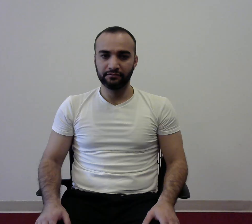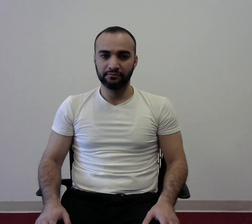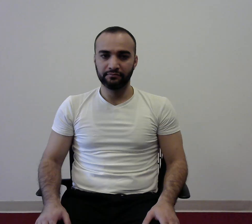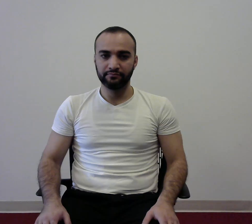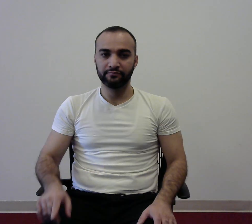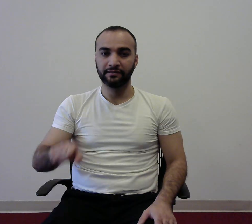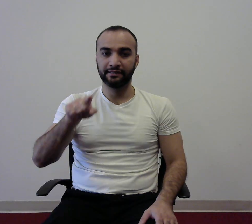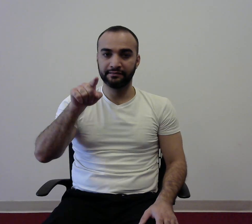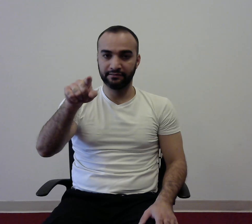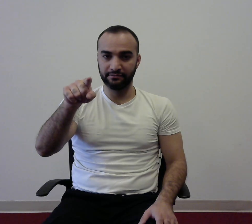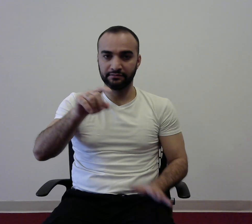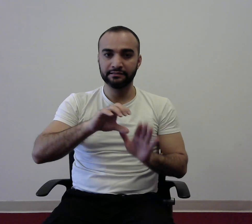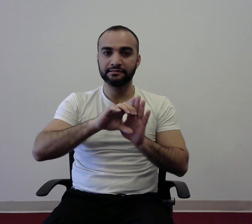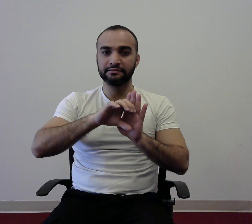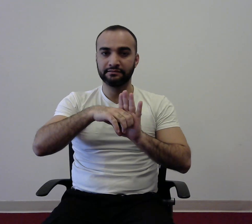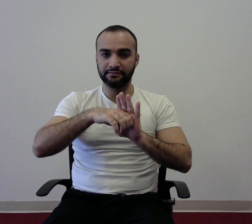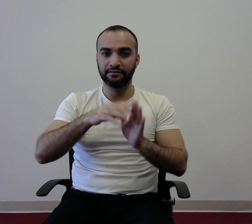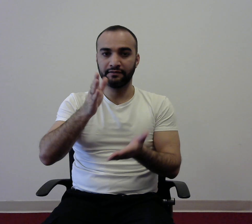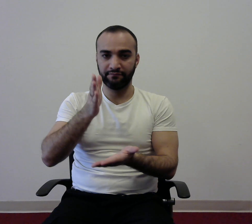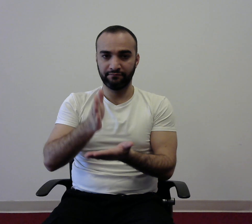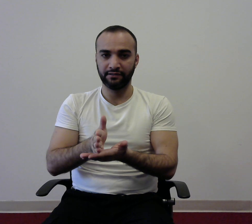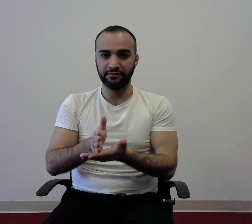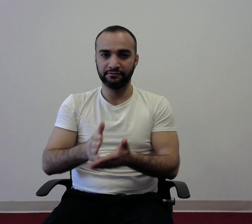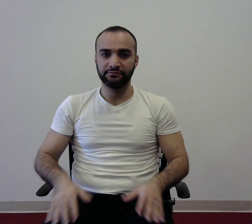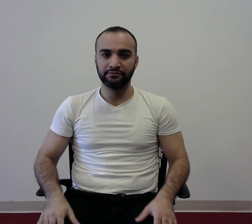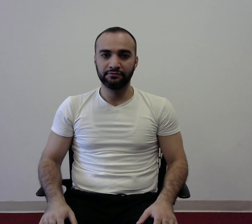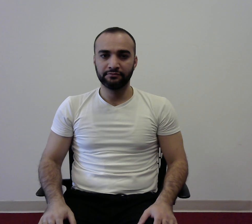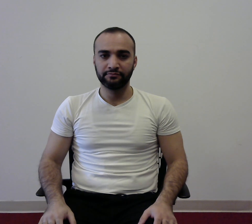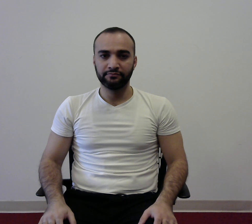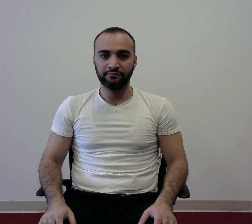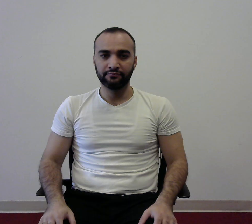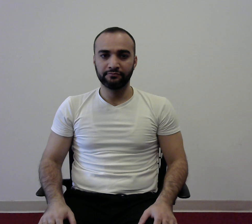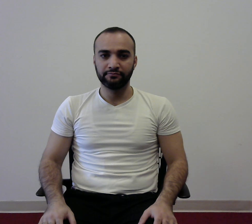Sənin instagramın var?